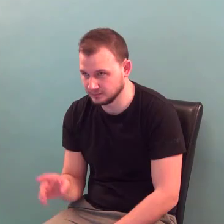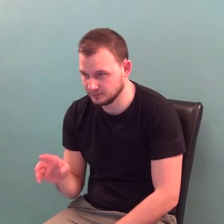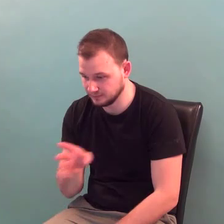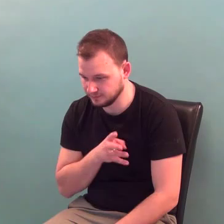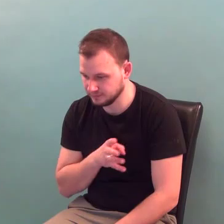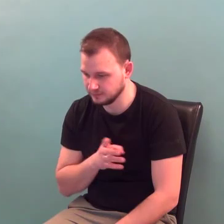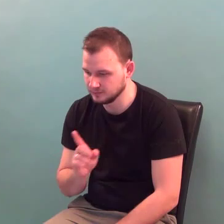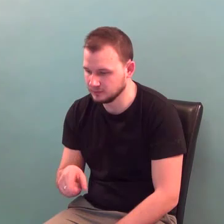Dziewiętnastego.